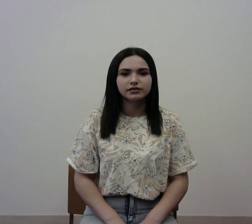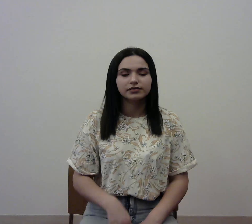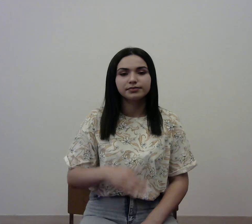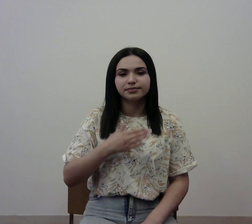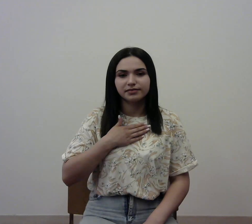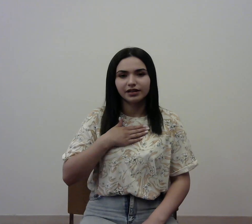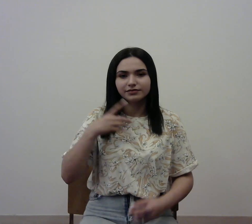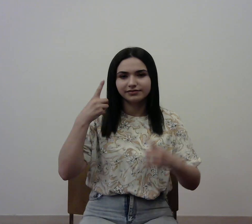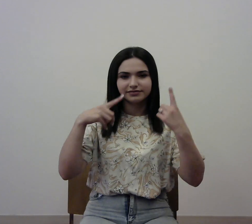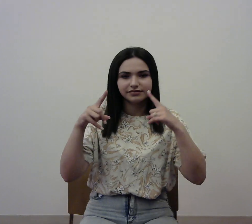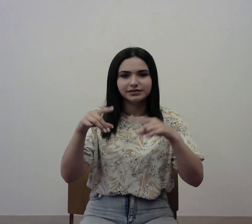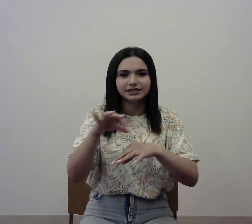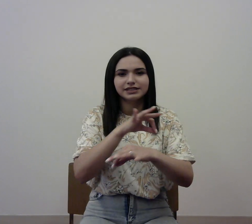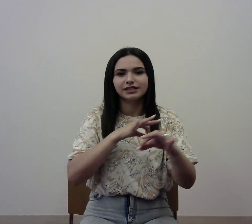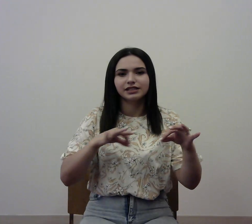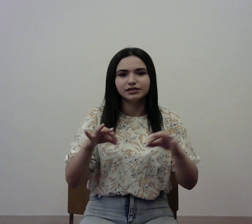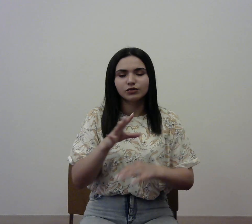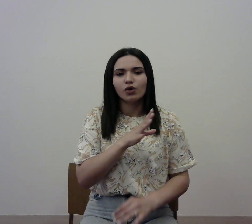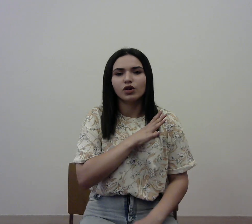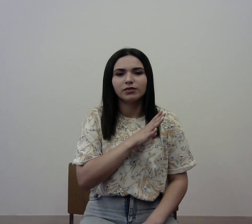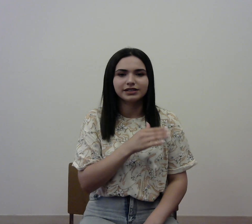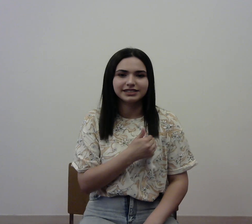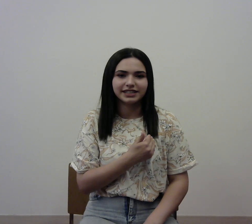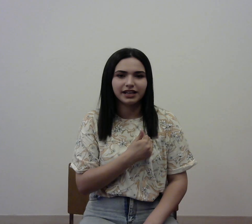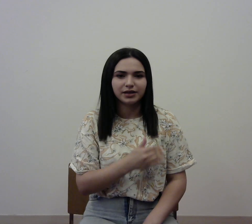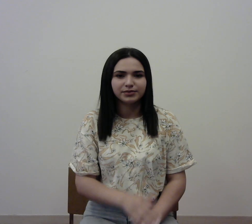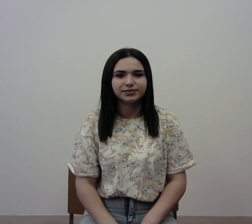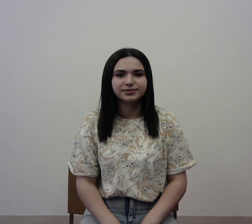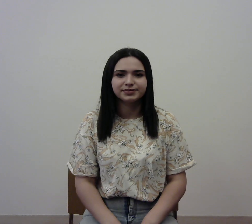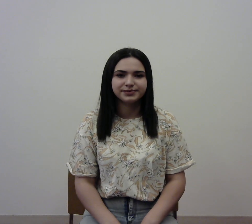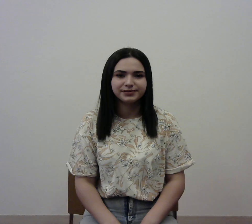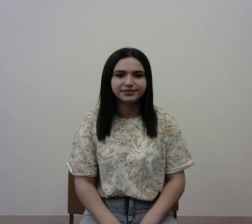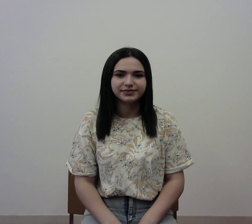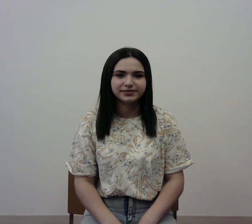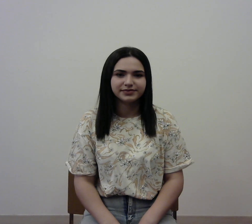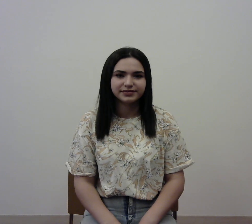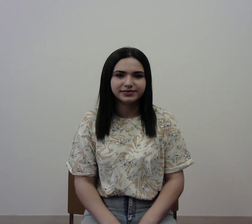Mən dizayner olmaq istəyirəm